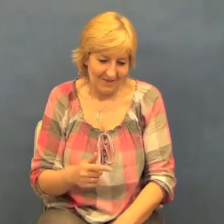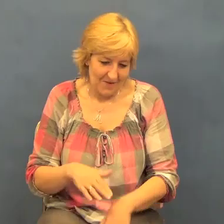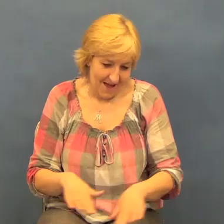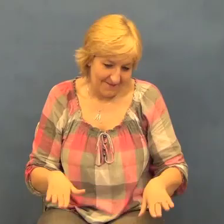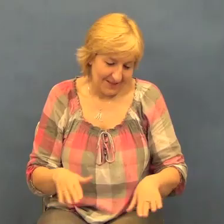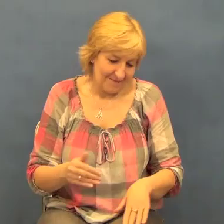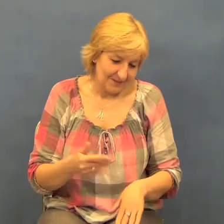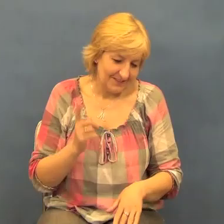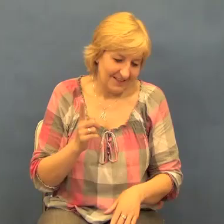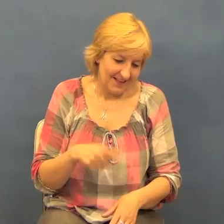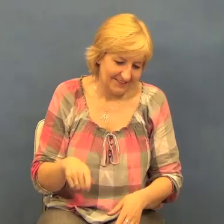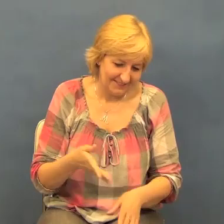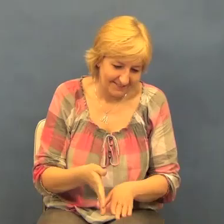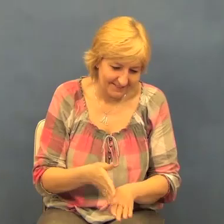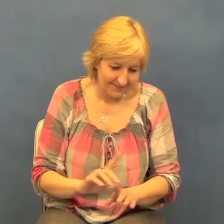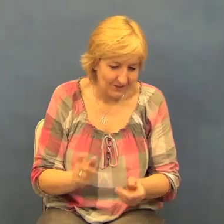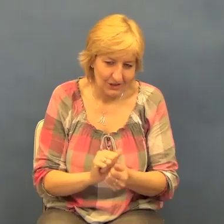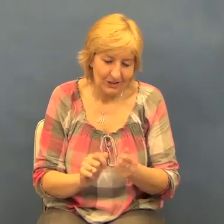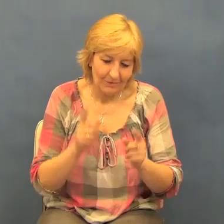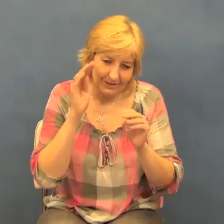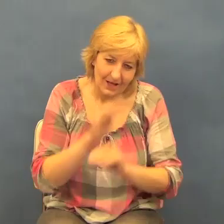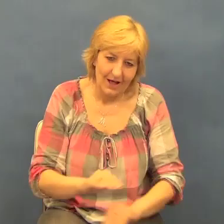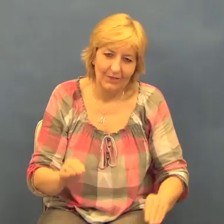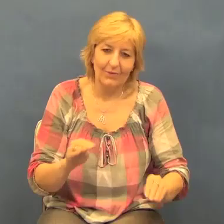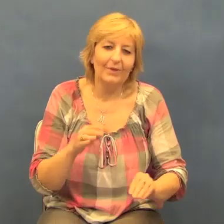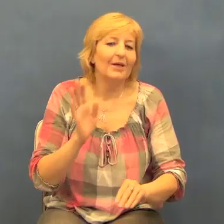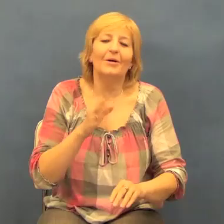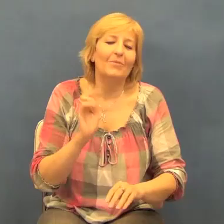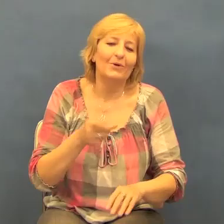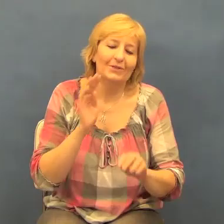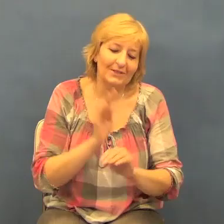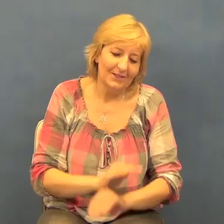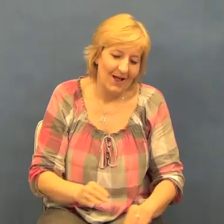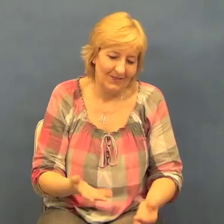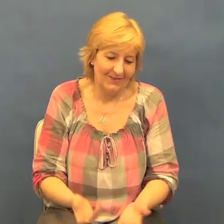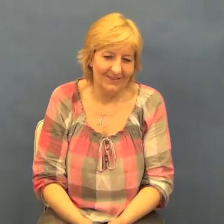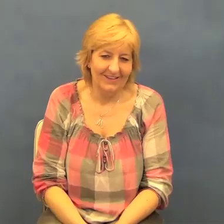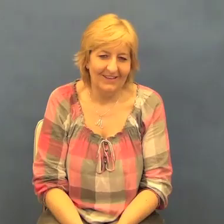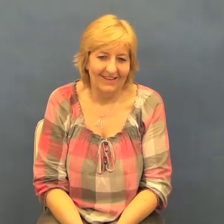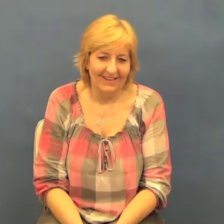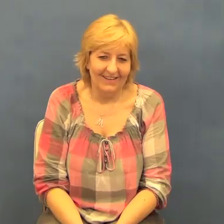Okrągły znak mówi, że nie wolno piłować ławki, trzeba to uszanować.